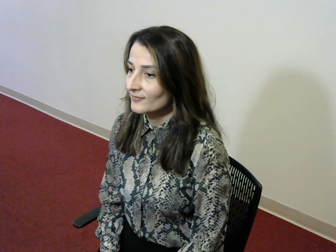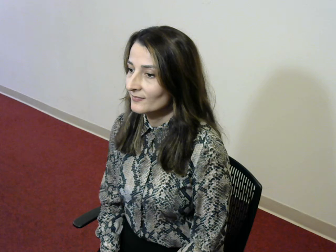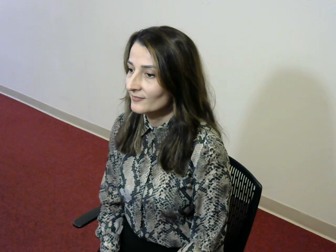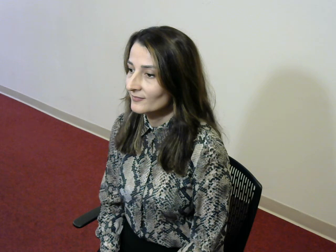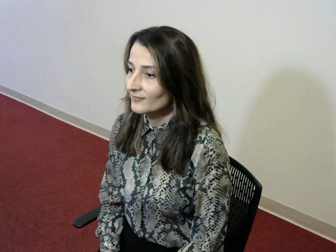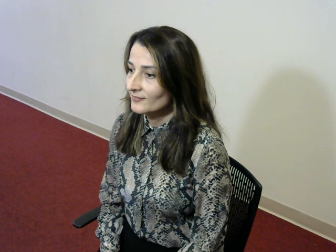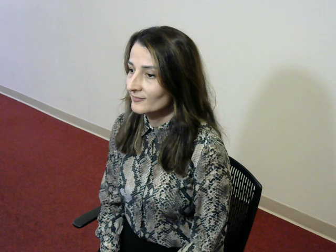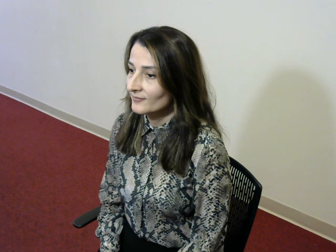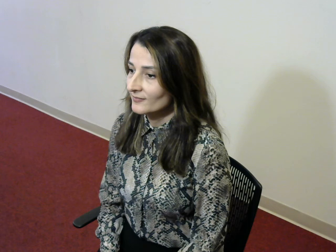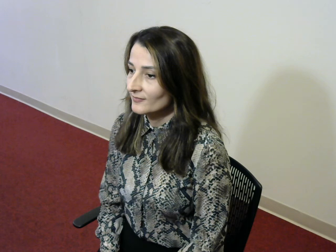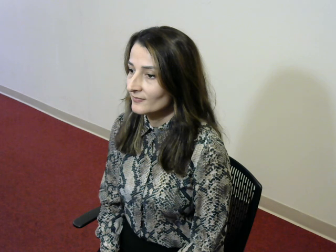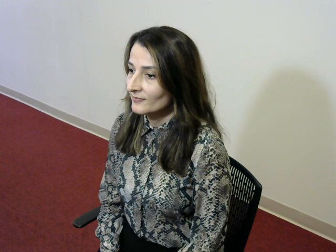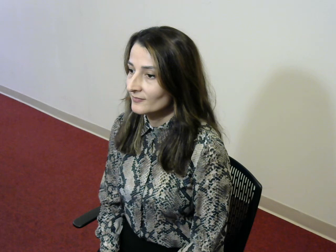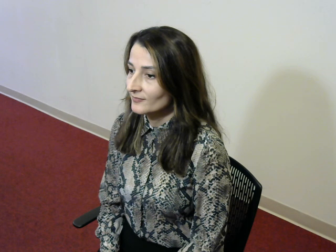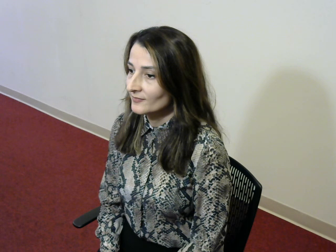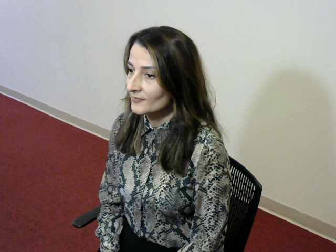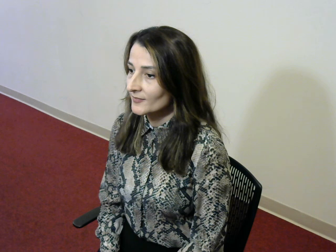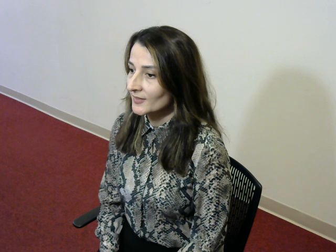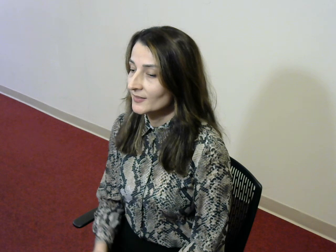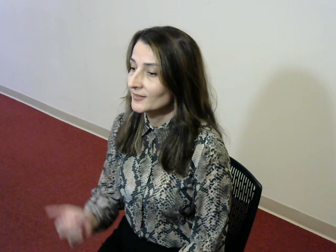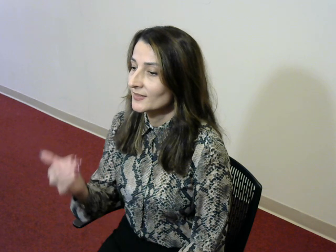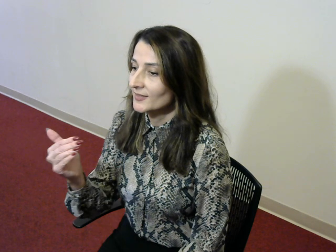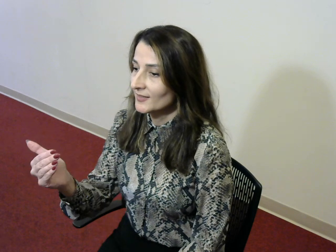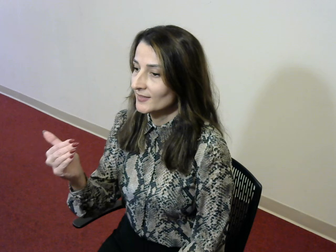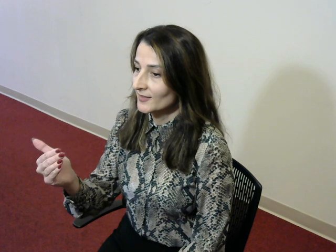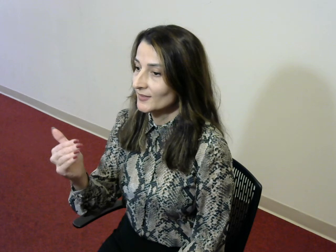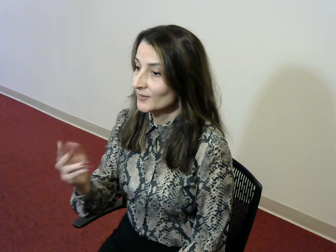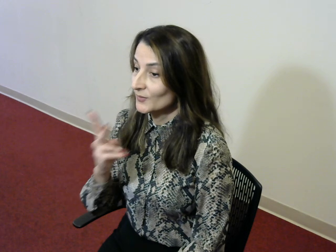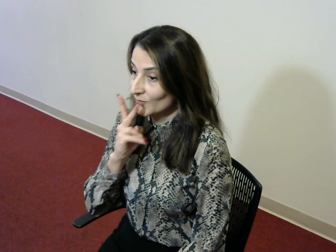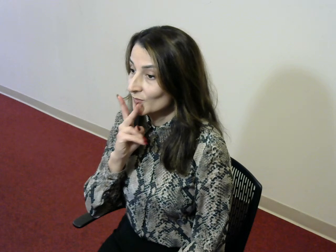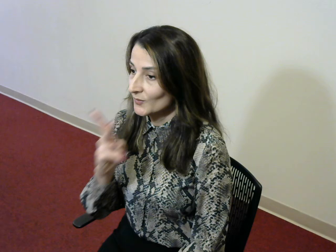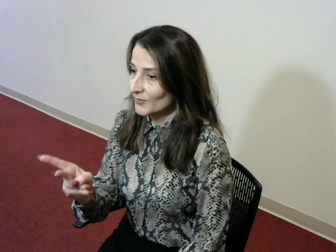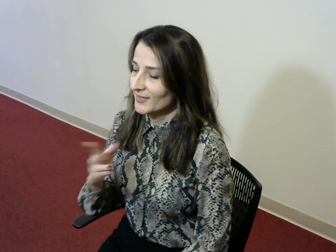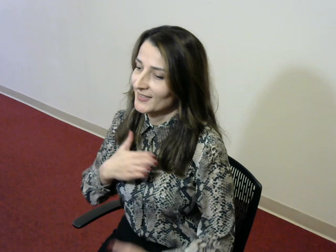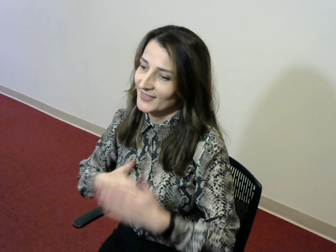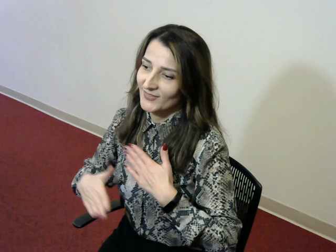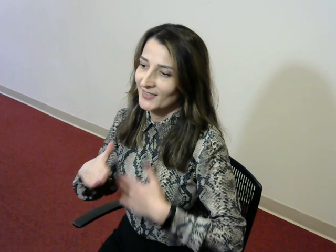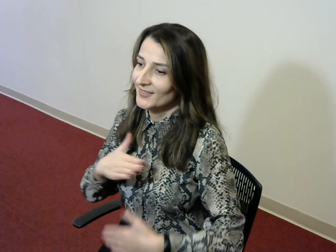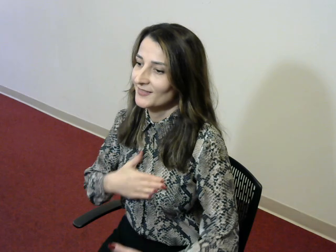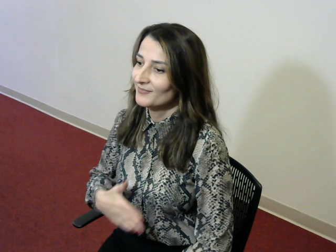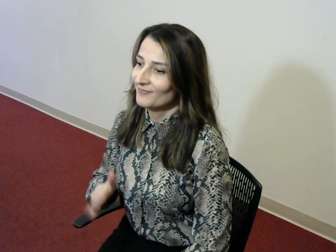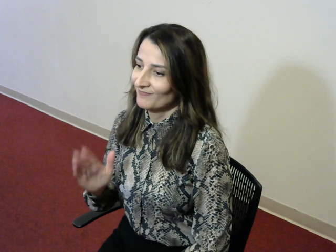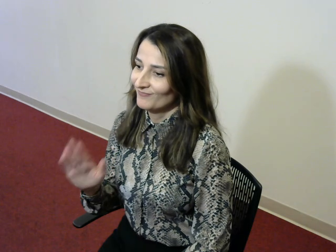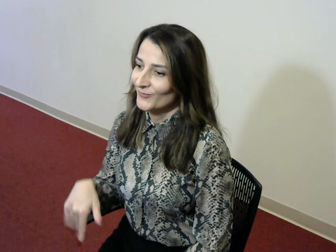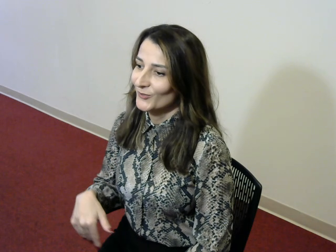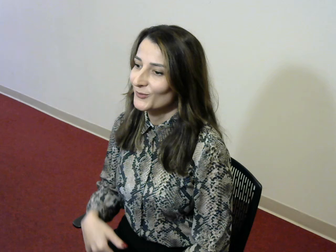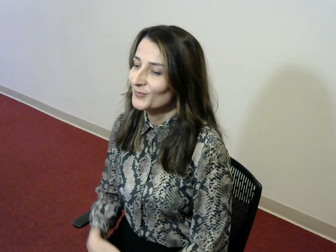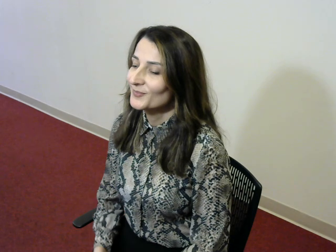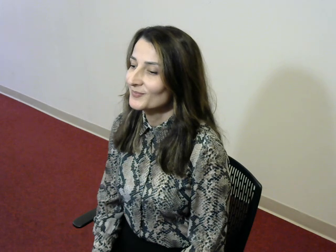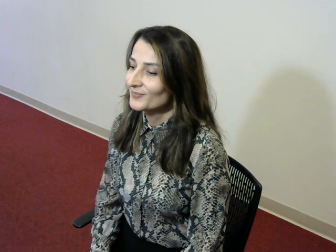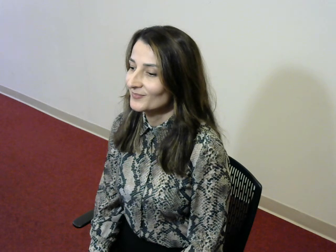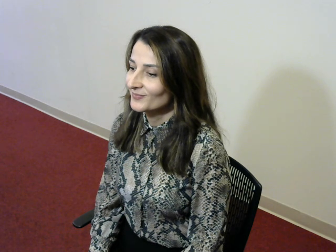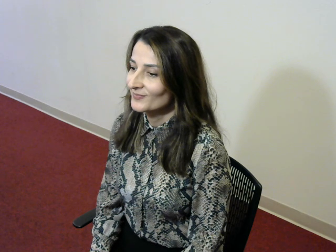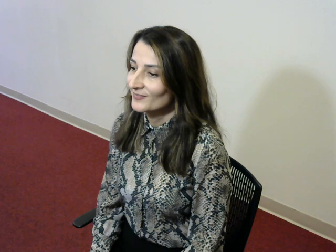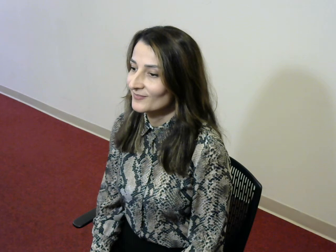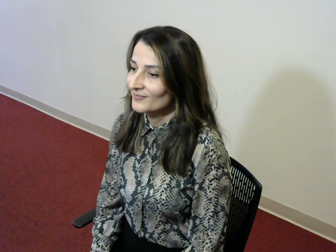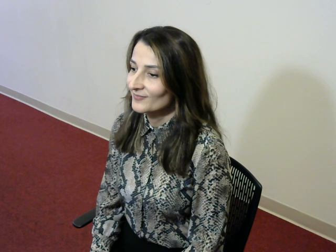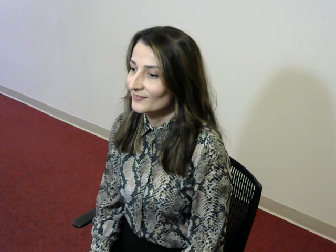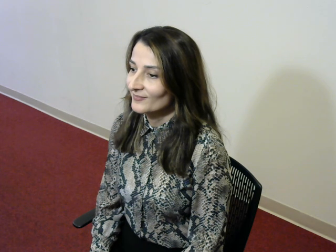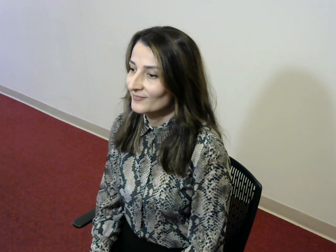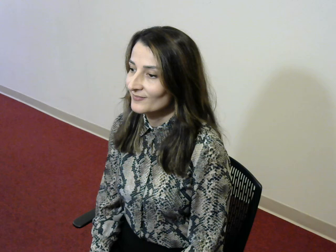Sizi görməyimə şad oldum